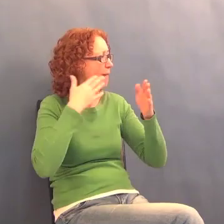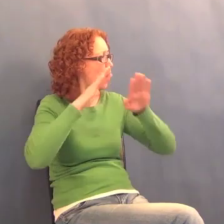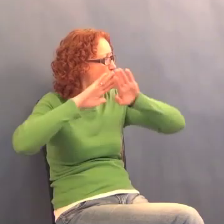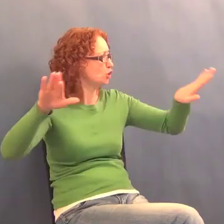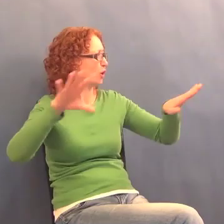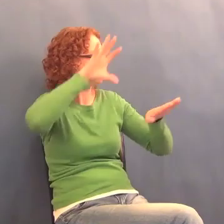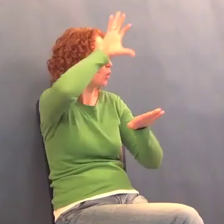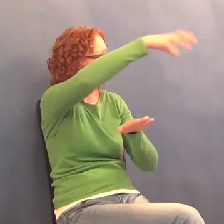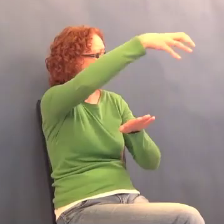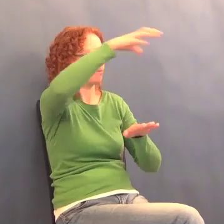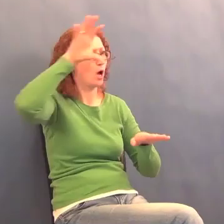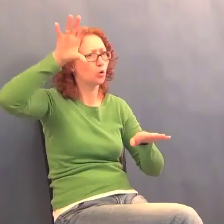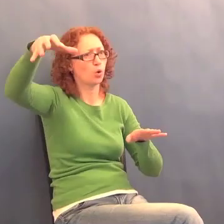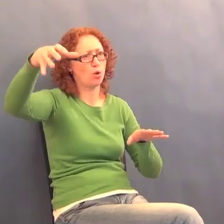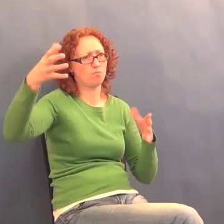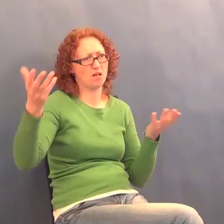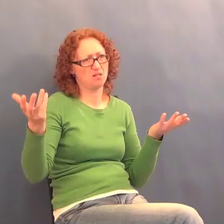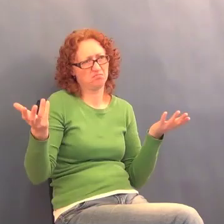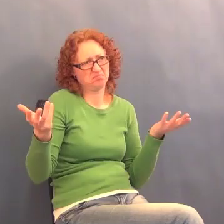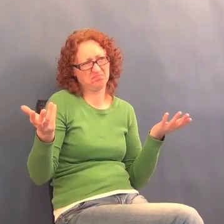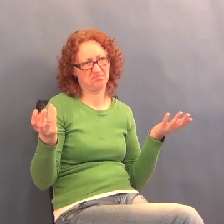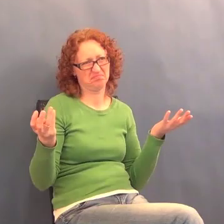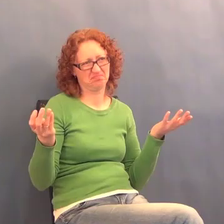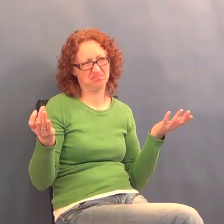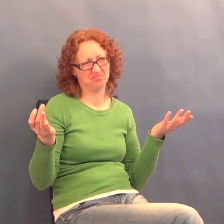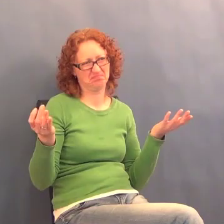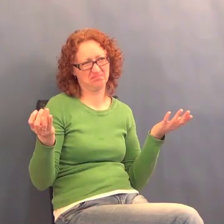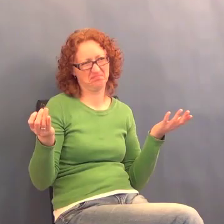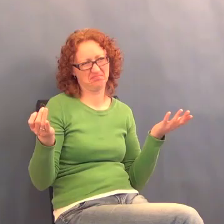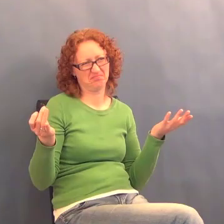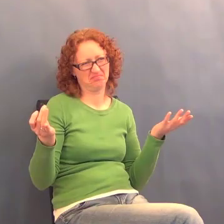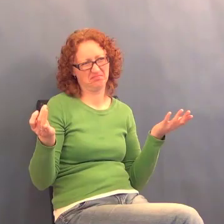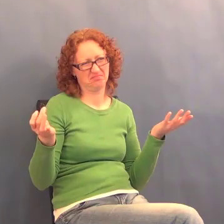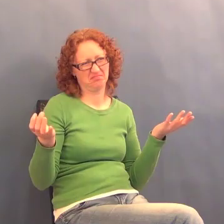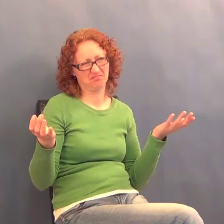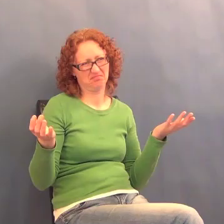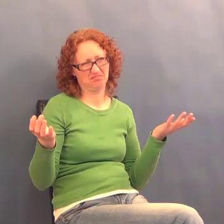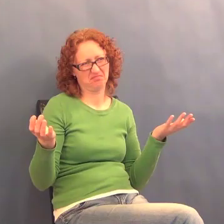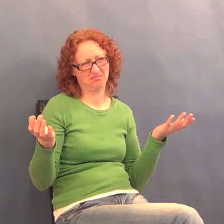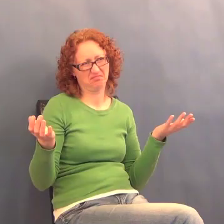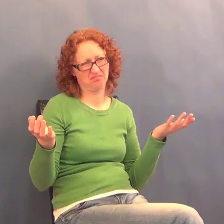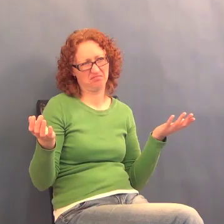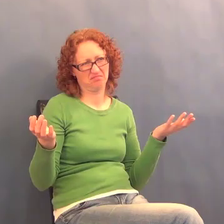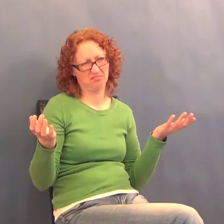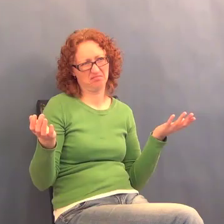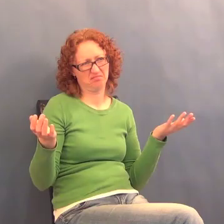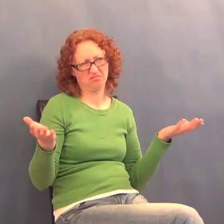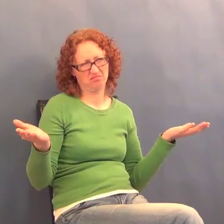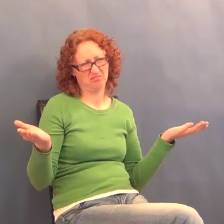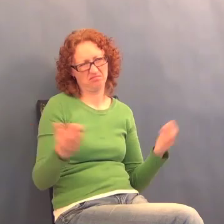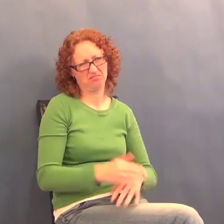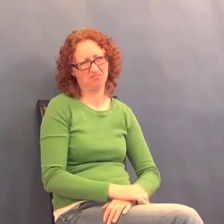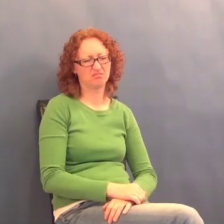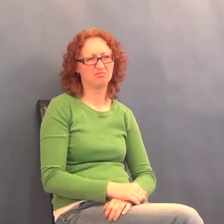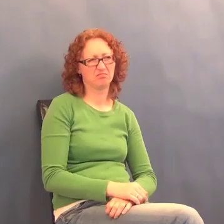Lepiej, żeby były osobno, sklep z alkoholem i osobny sklep z hamburgerami.